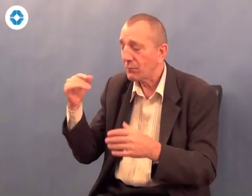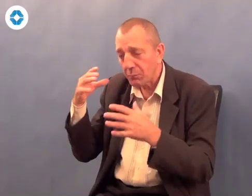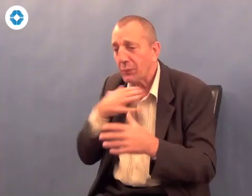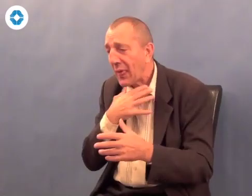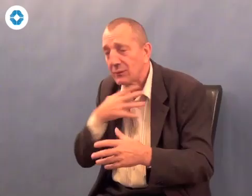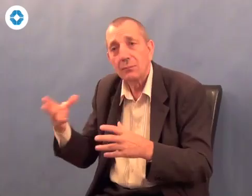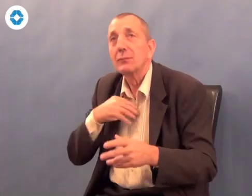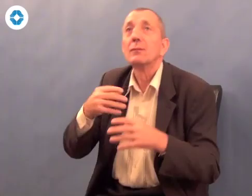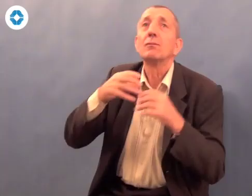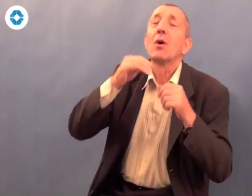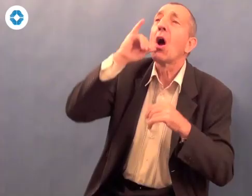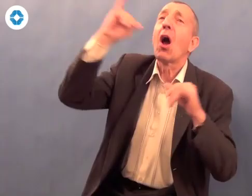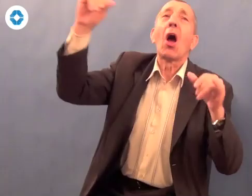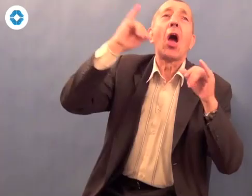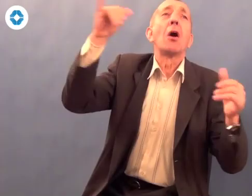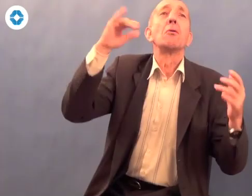Pies razem z kimś krzyczą.